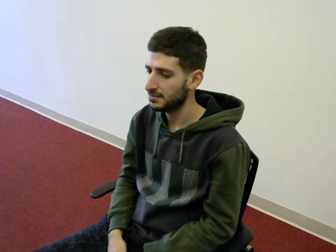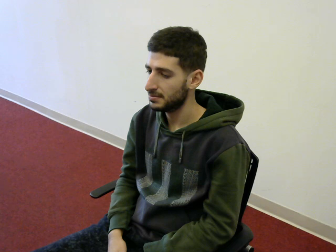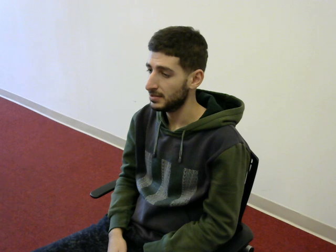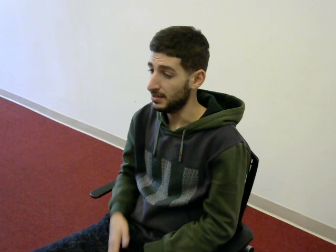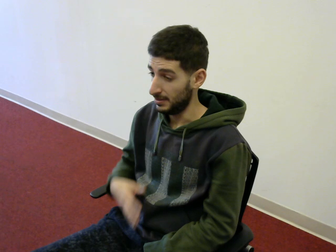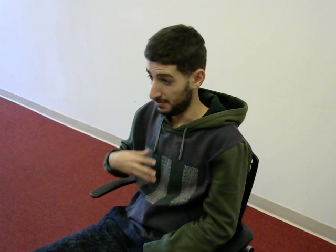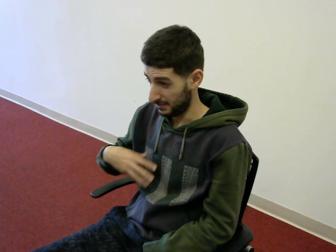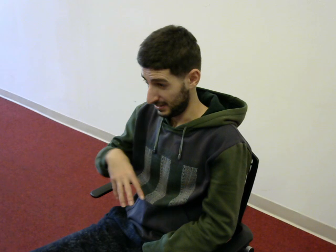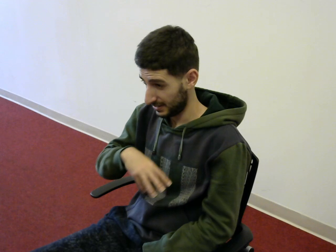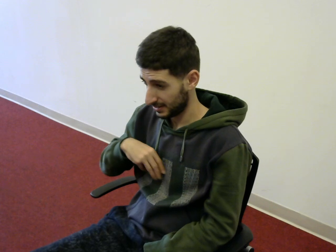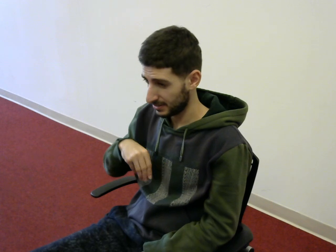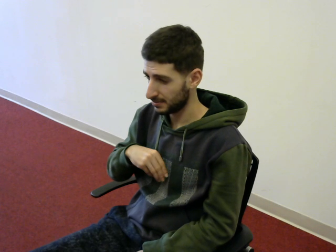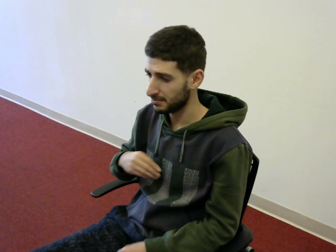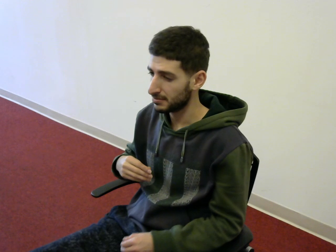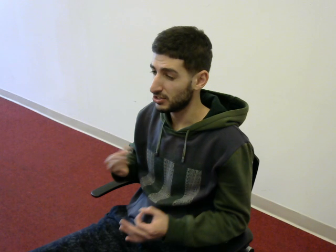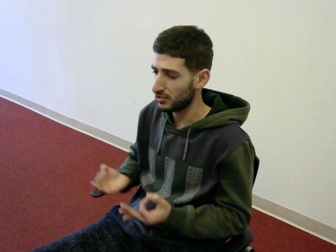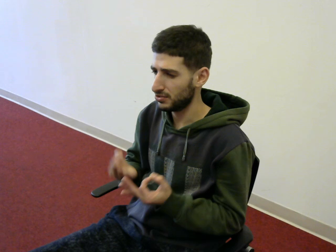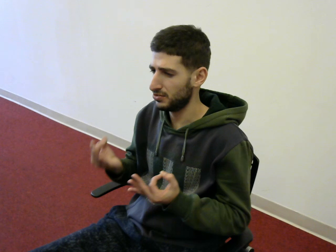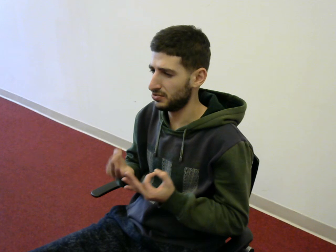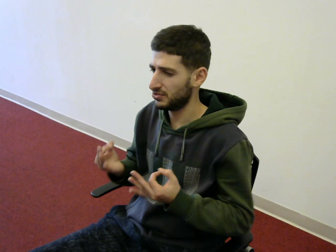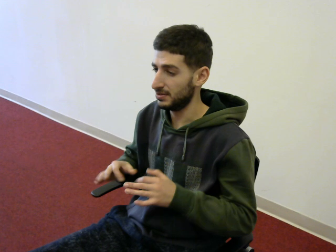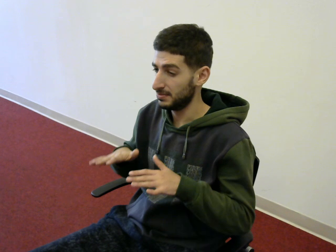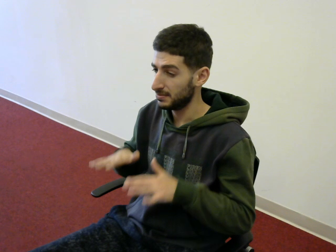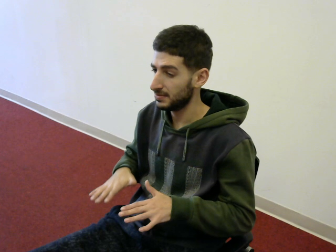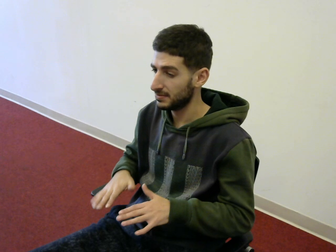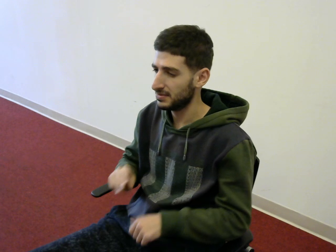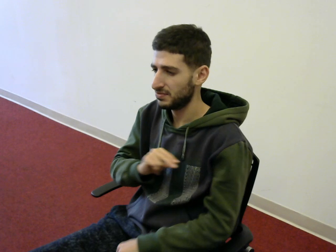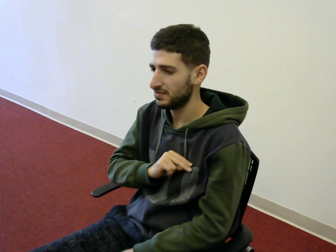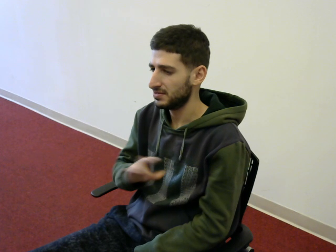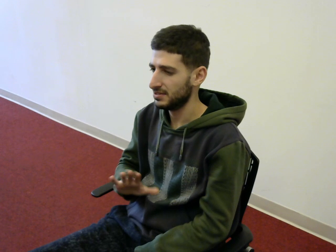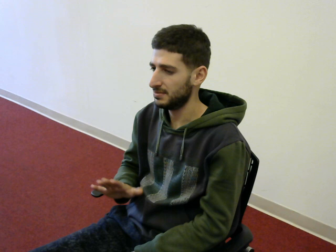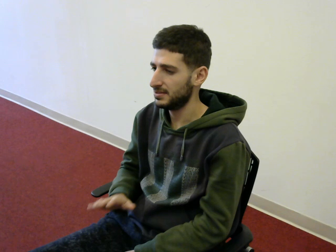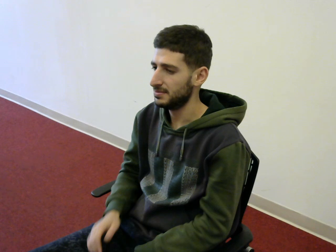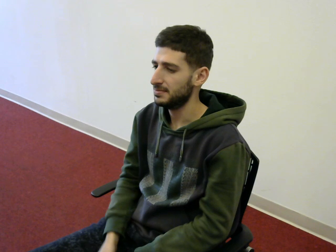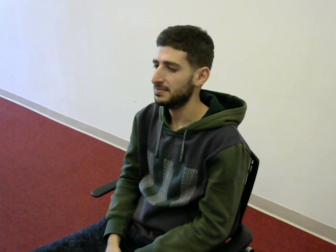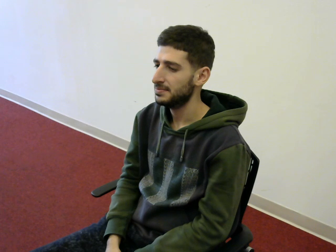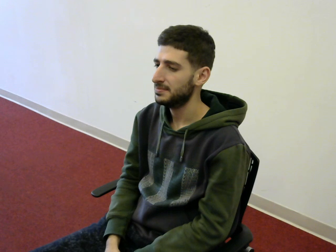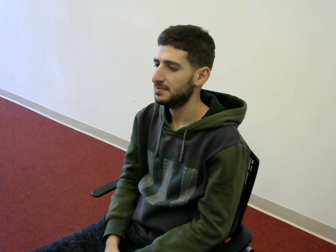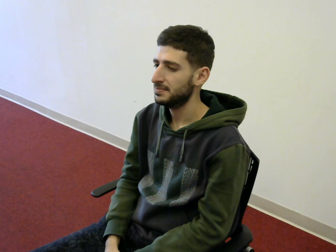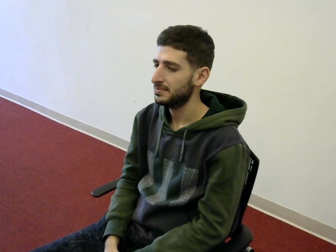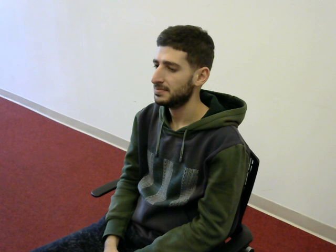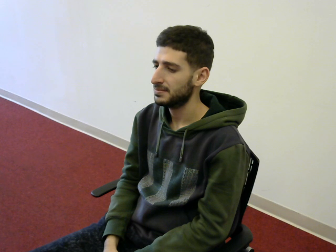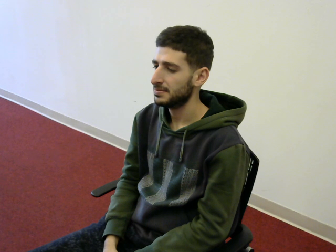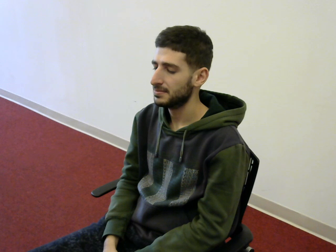Biz heç yerdə işləmirik